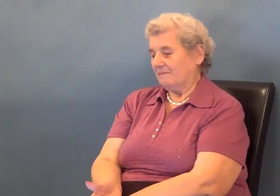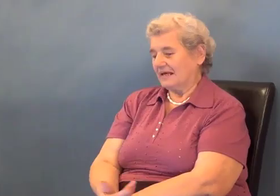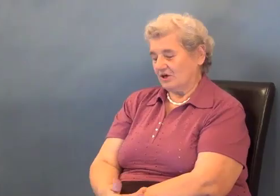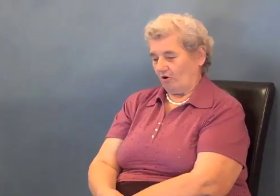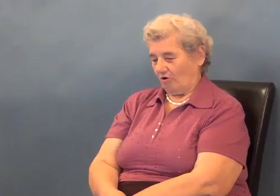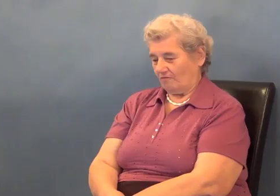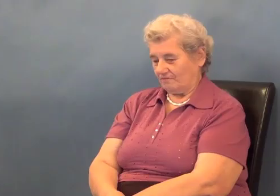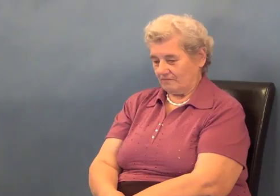Nie wiem dlaczego.